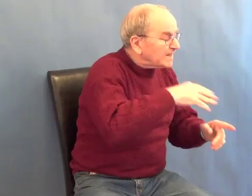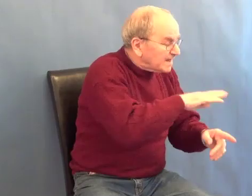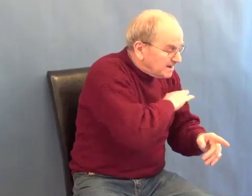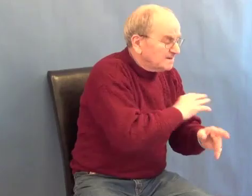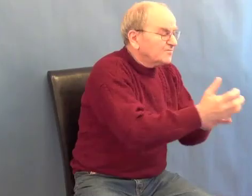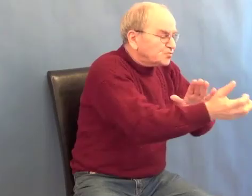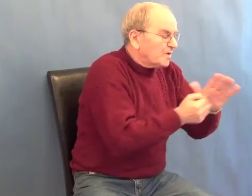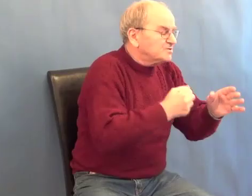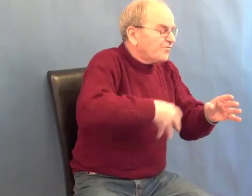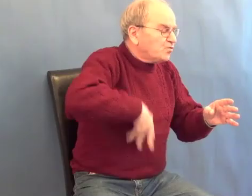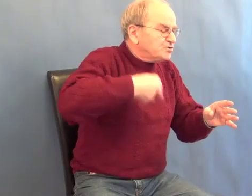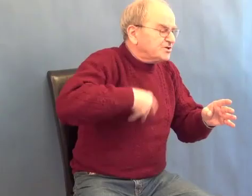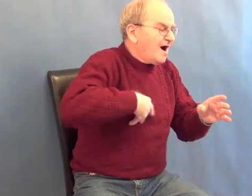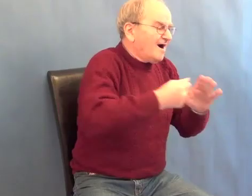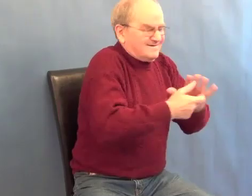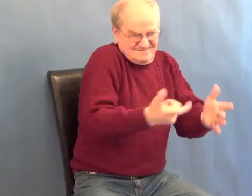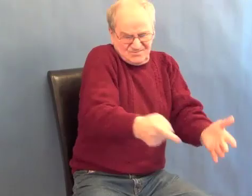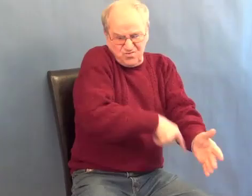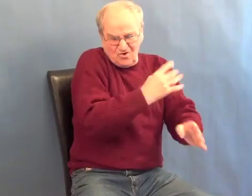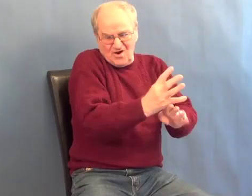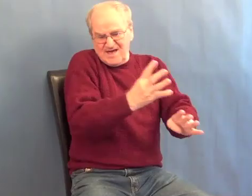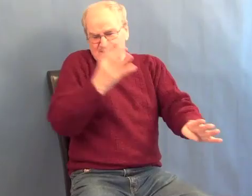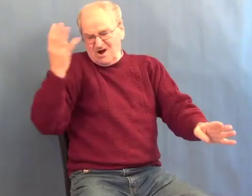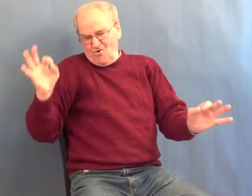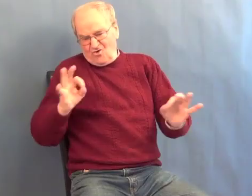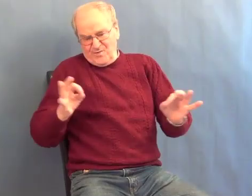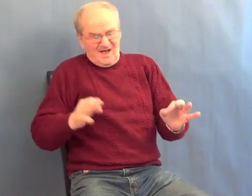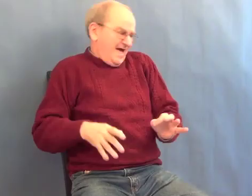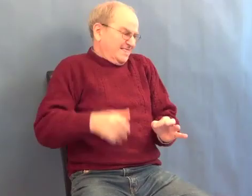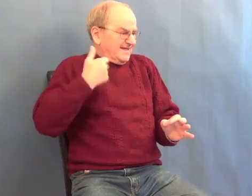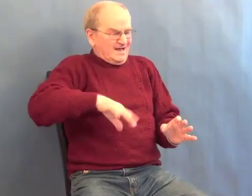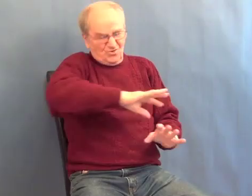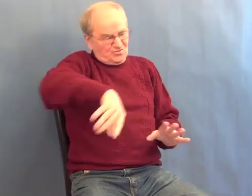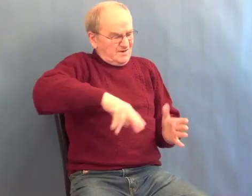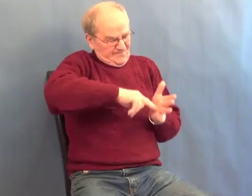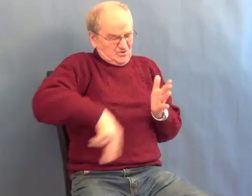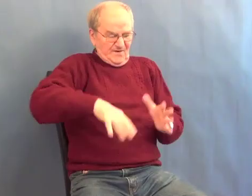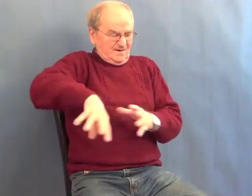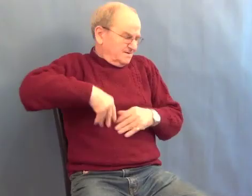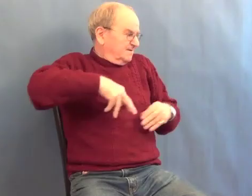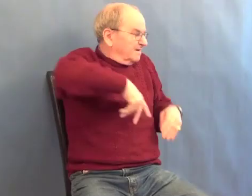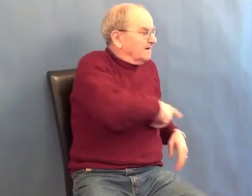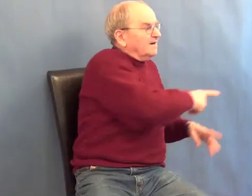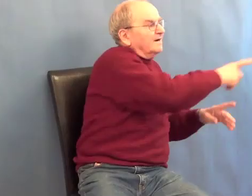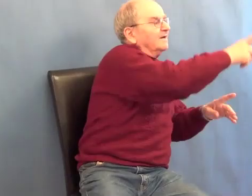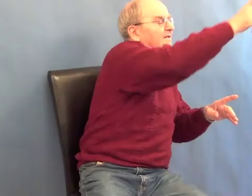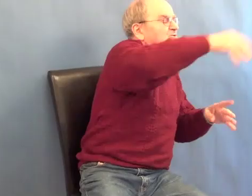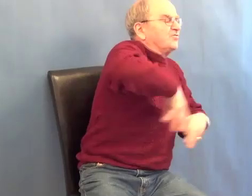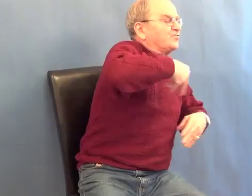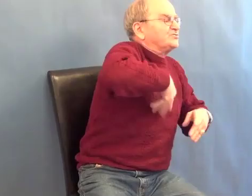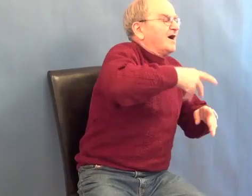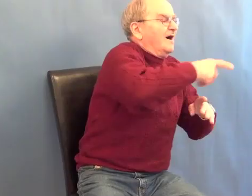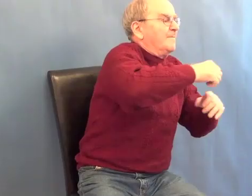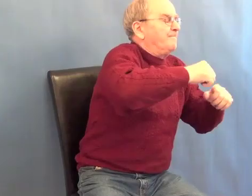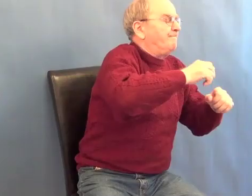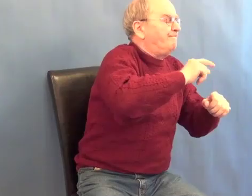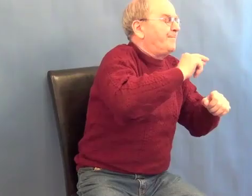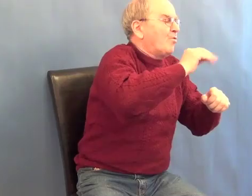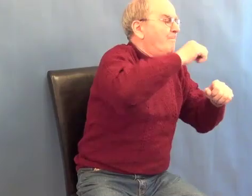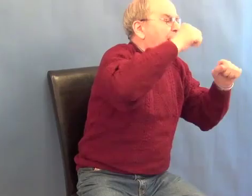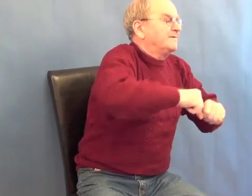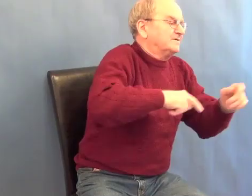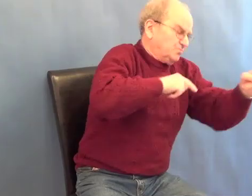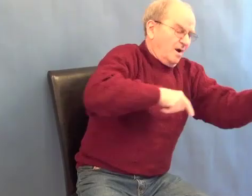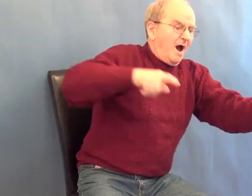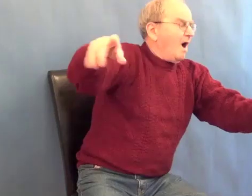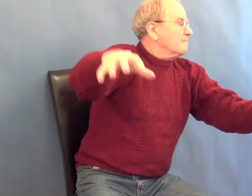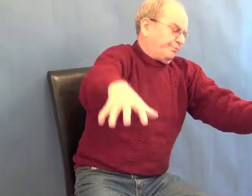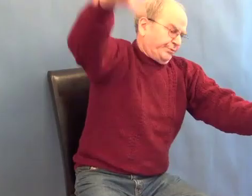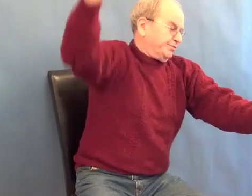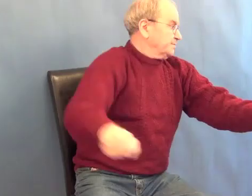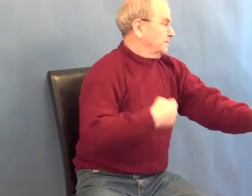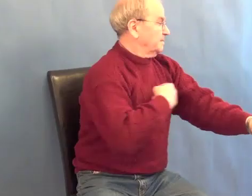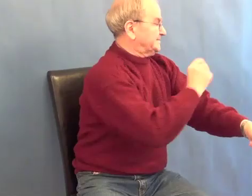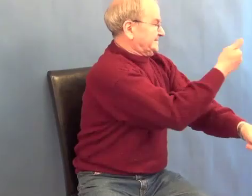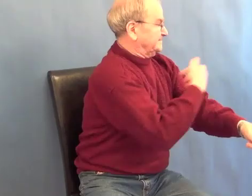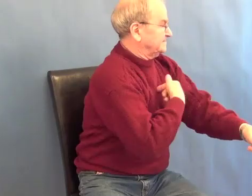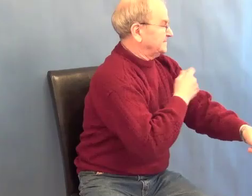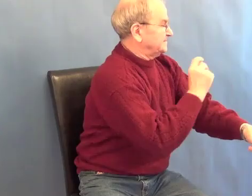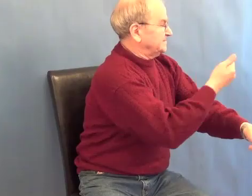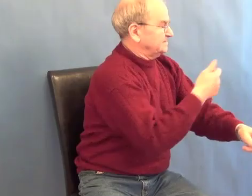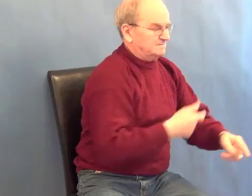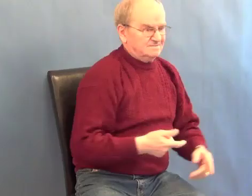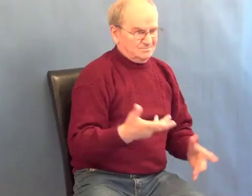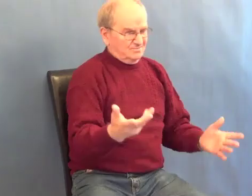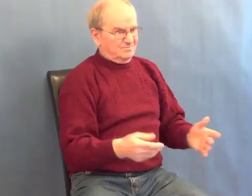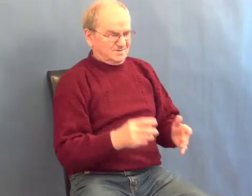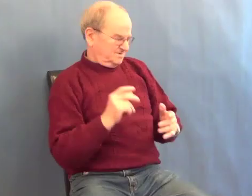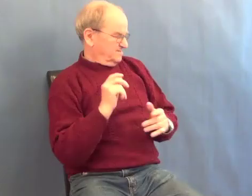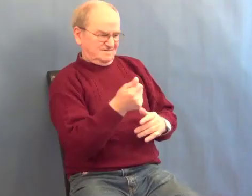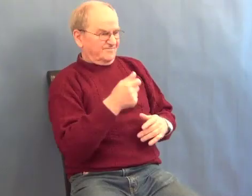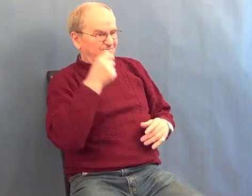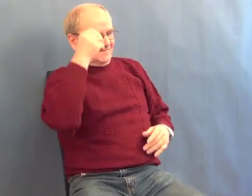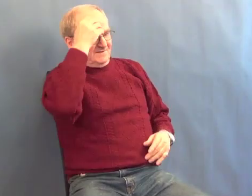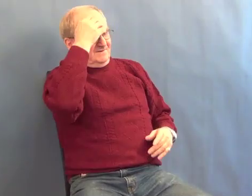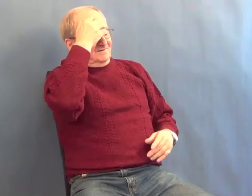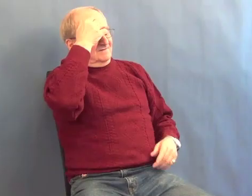Akurat teść umarł, więc chcieliśmy wypłacić pieniądze z banku, była długa kolejka więc się wycofaliśmy i poszliśmy na Świętokrzyską do banku PKO i o mały włos nie zginęliśmy w wybuchu.